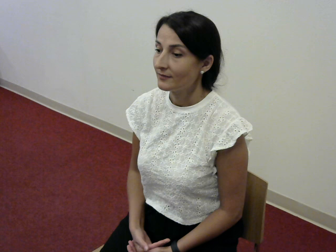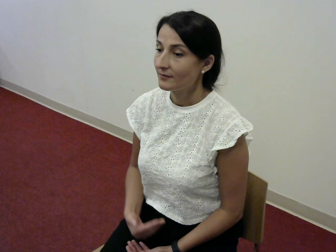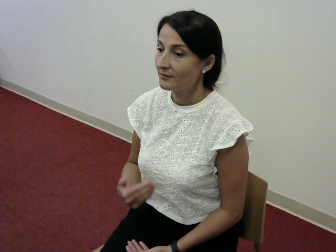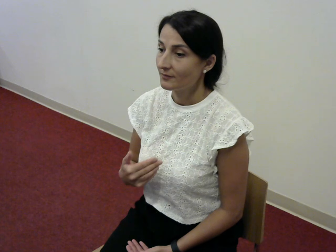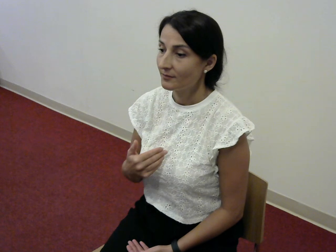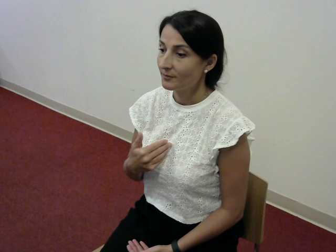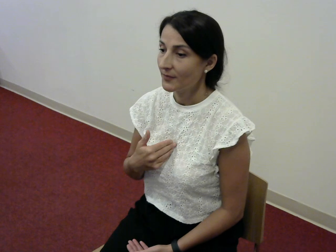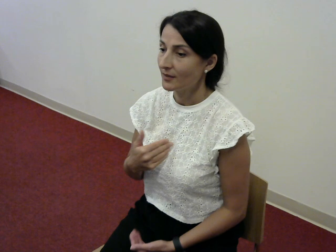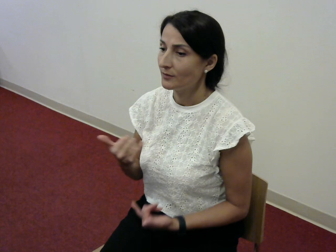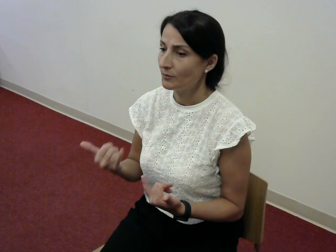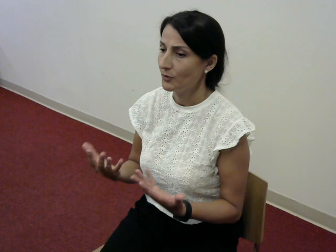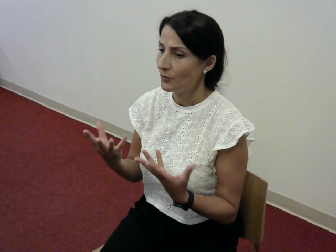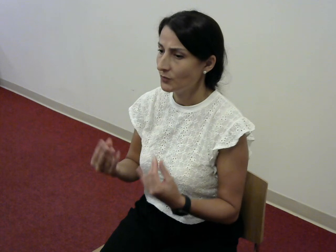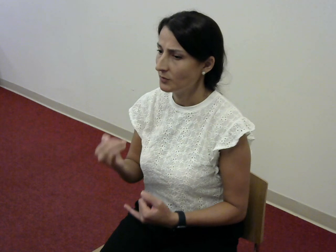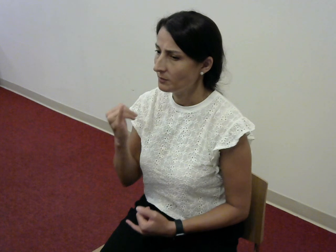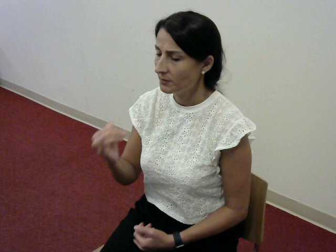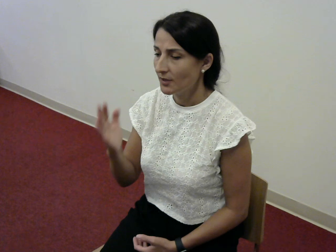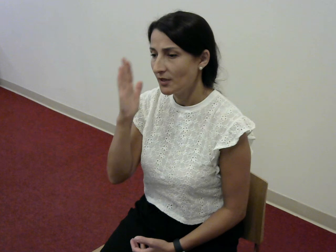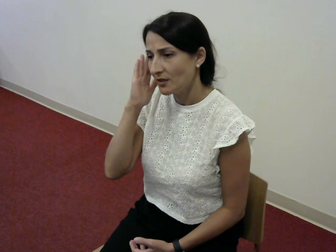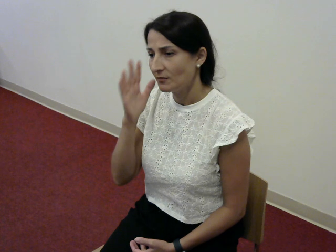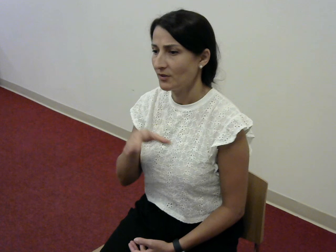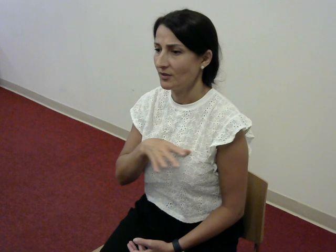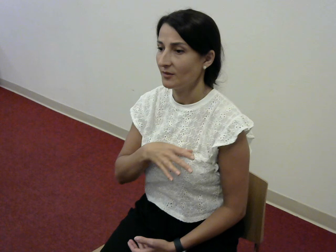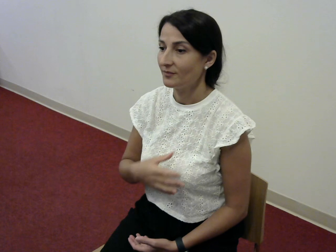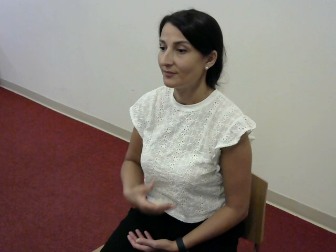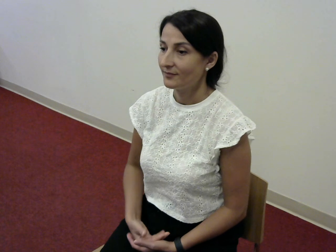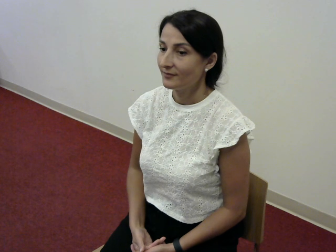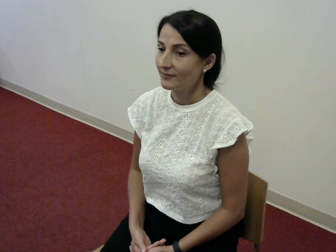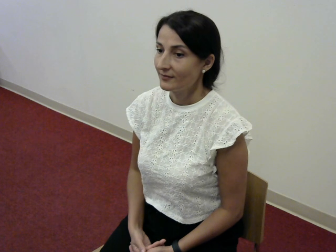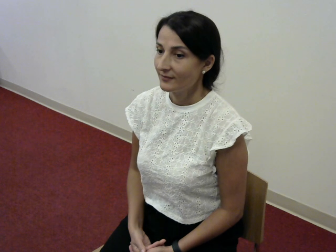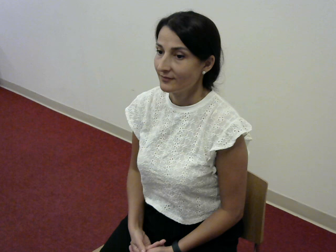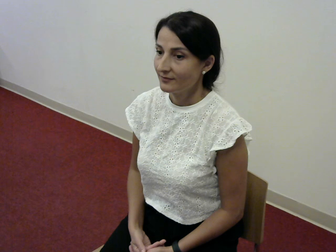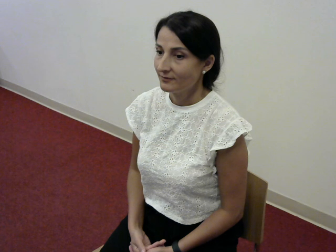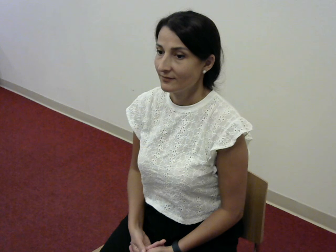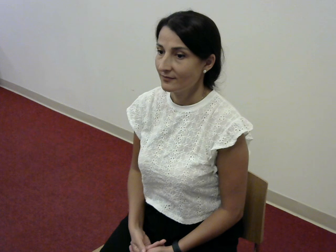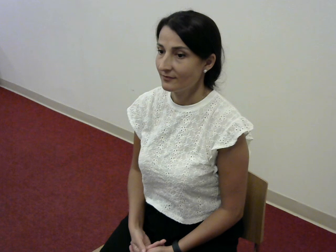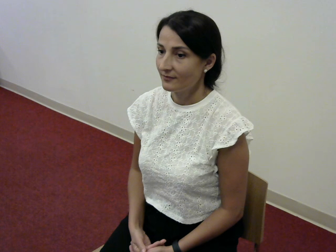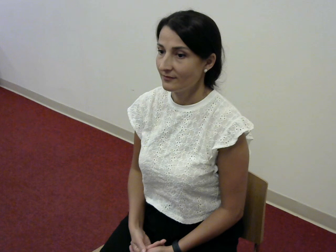Mən bu gün pis yatmışam